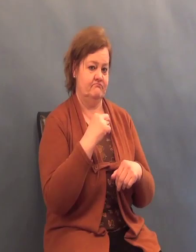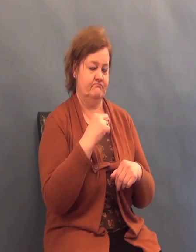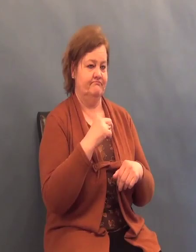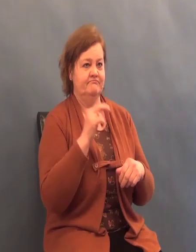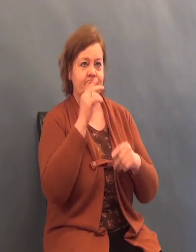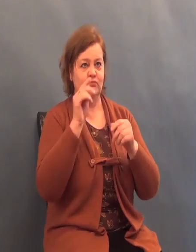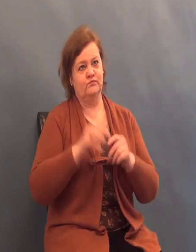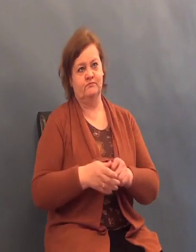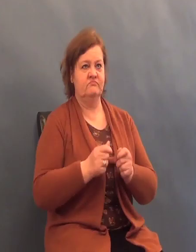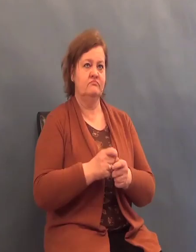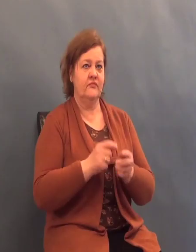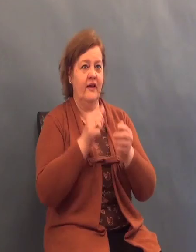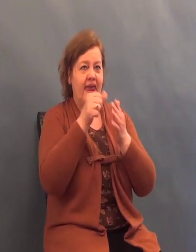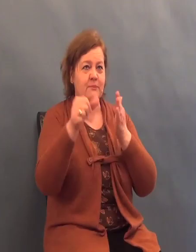Mężczyzna trzyma w rękach gips.